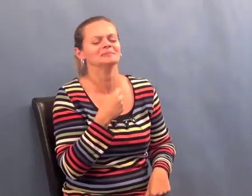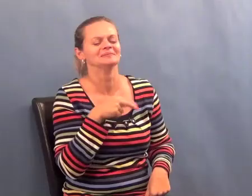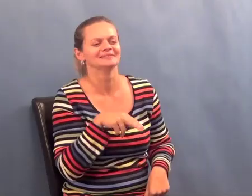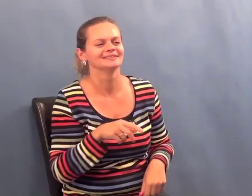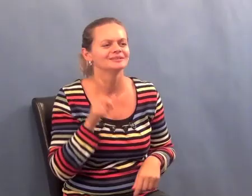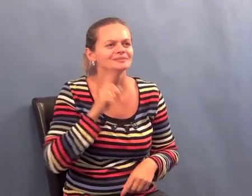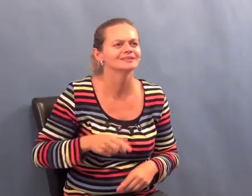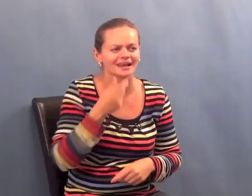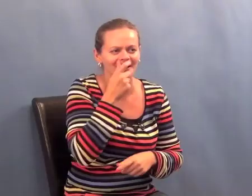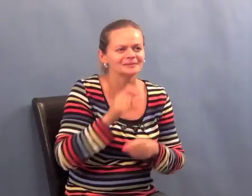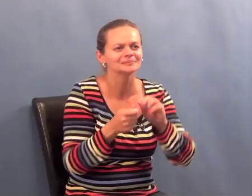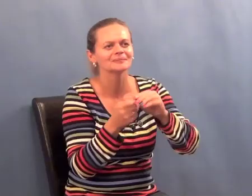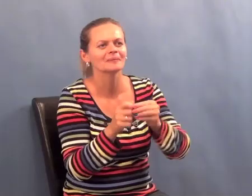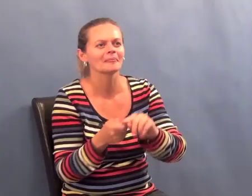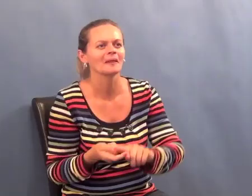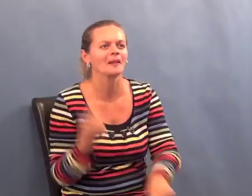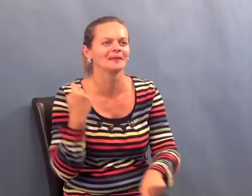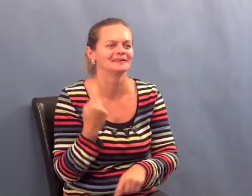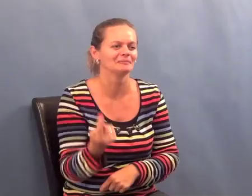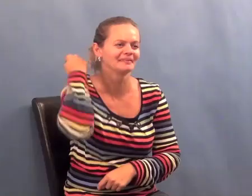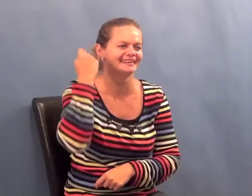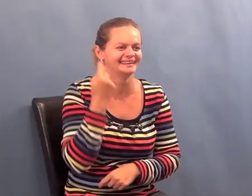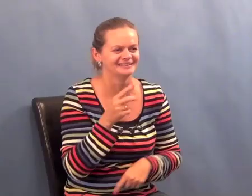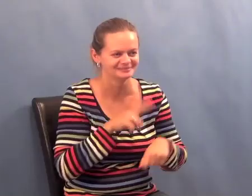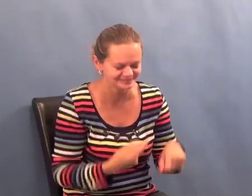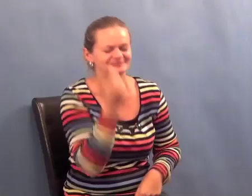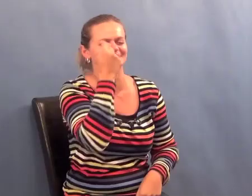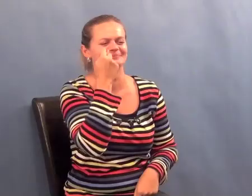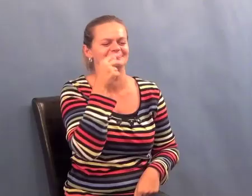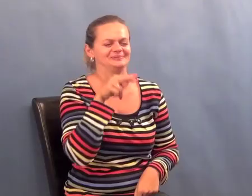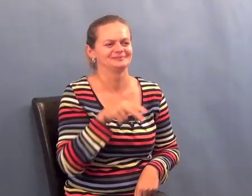Charlie ugniata kit, wyrzuca za siebie, policjant dostaje w oko. Patrzy na niego.